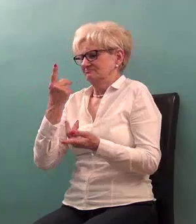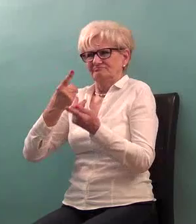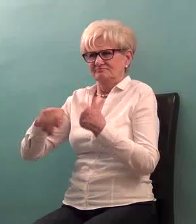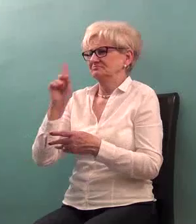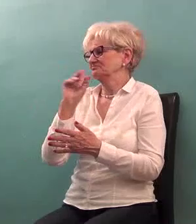Nie...